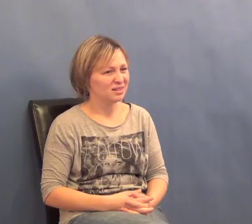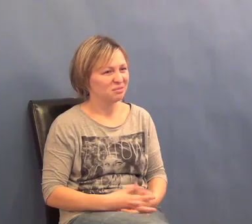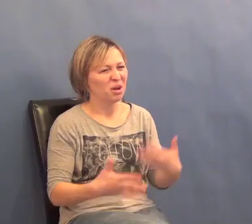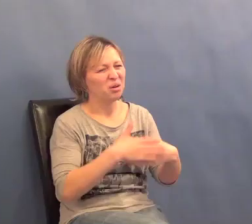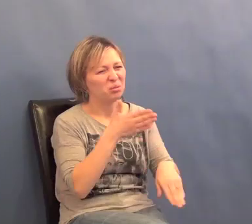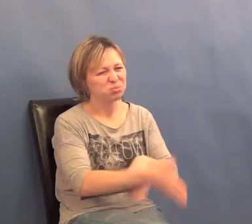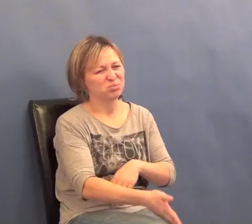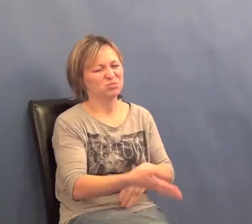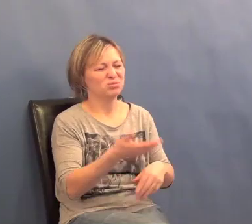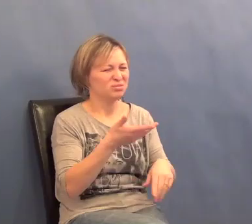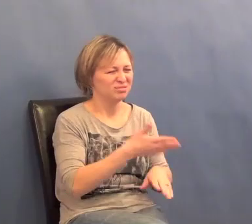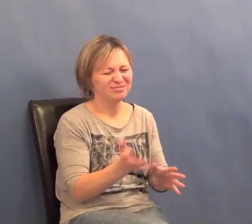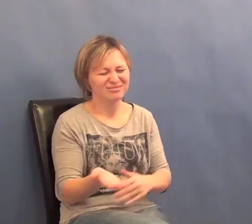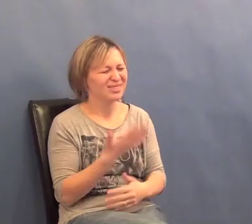Mąż późno wraca, spóźnia się.